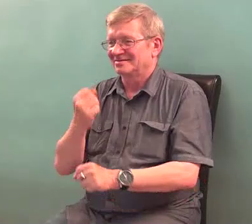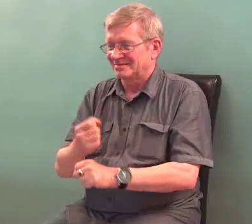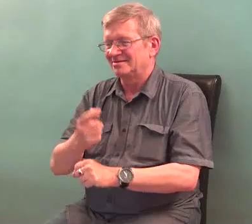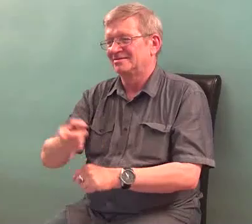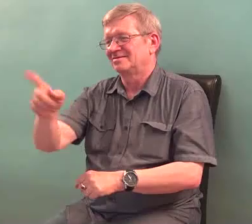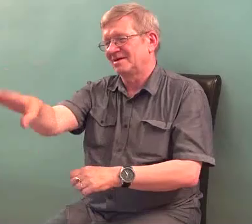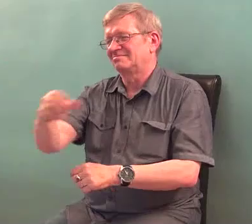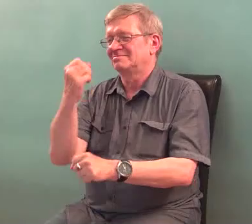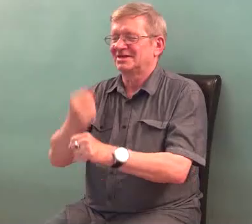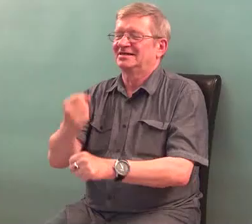Ty masz pracę.